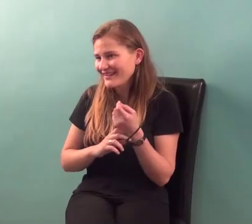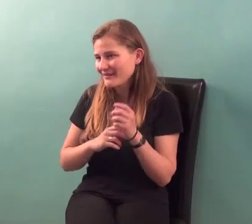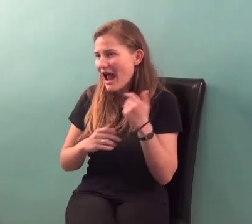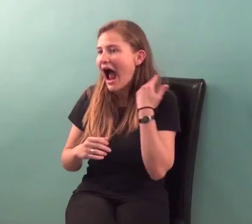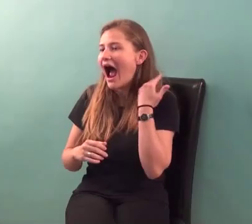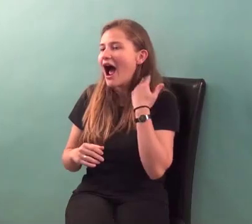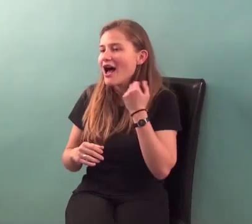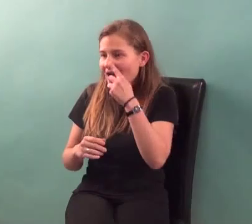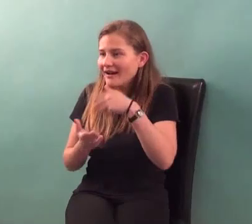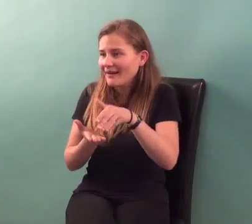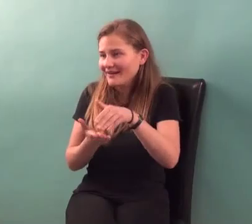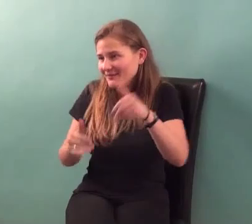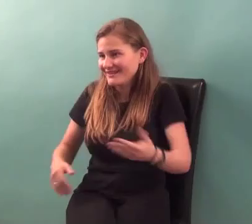Można zlizywać alkohol.